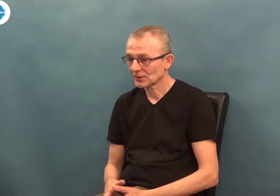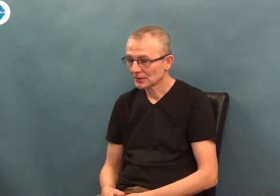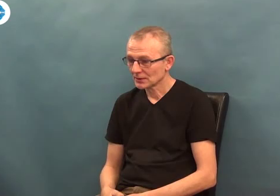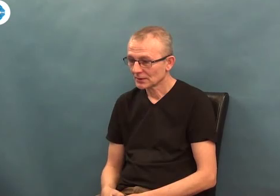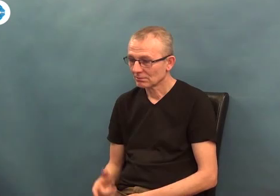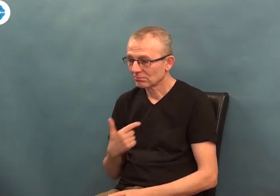Pracuję.